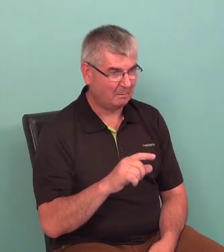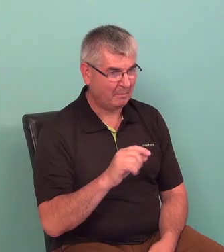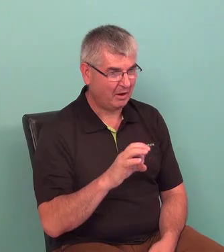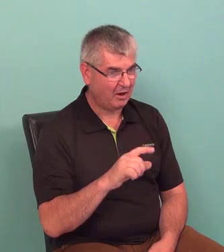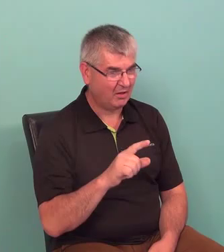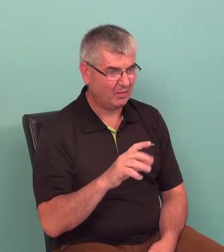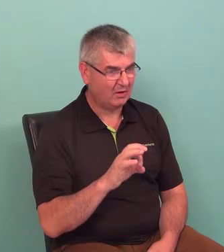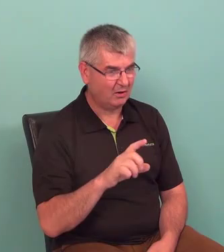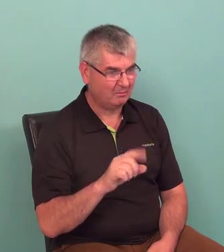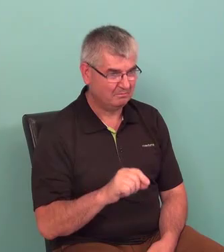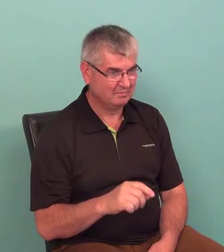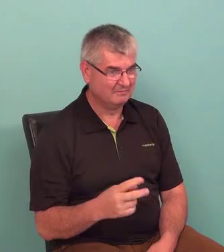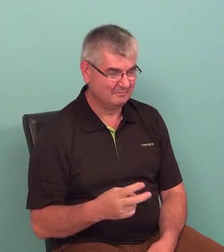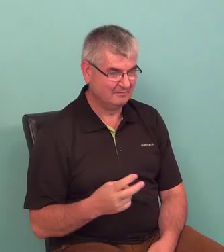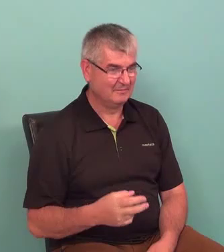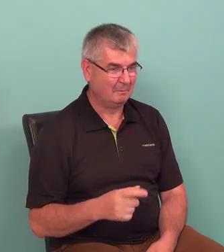"Potop" ciekawy.